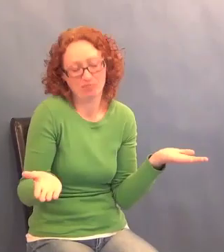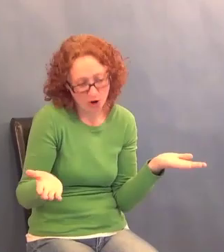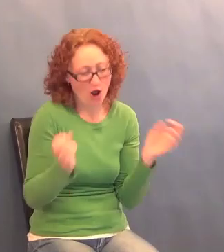Dobrze!